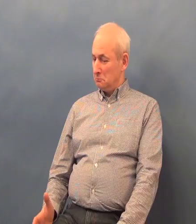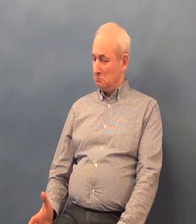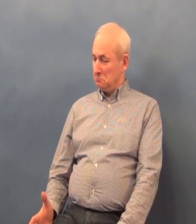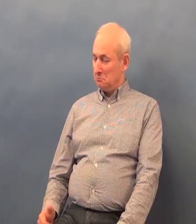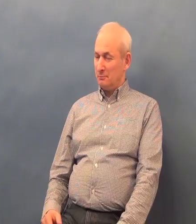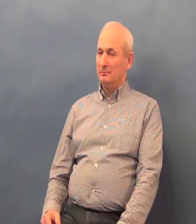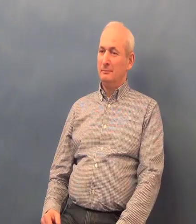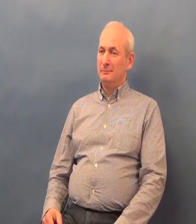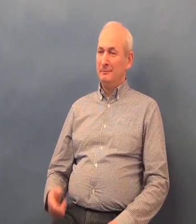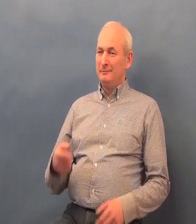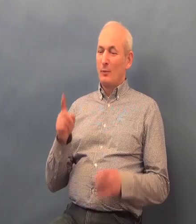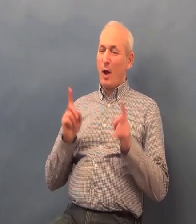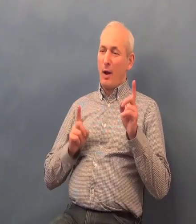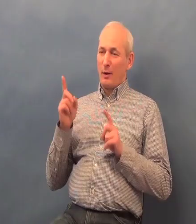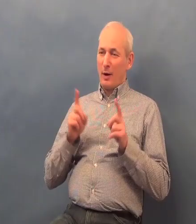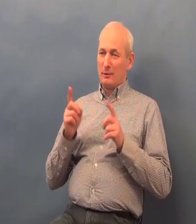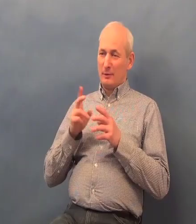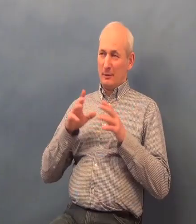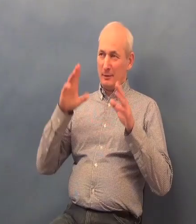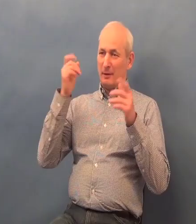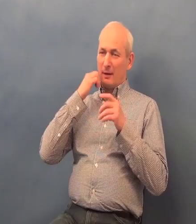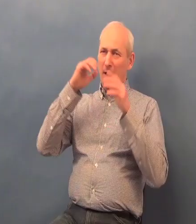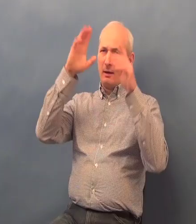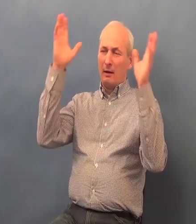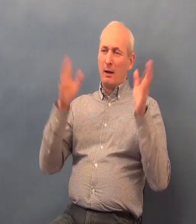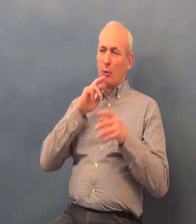W ogrodzie stoi drzewo owocowe, grusza.